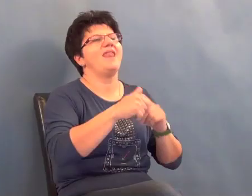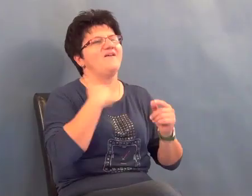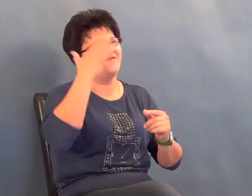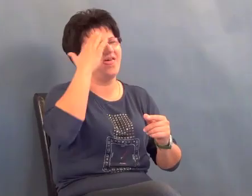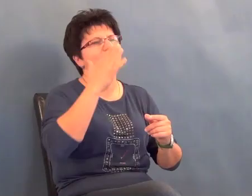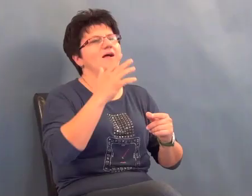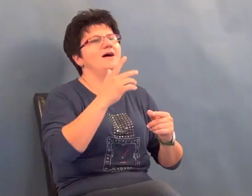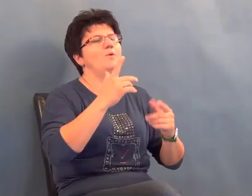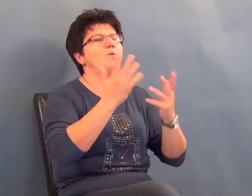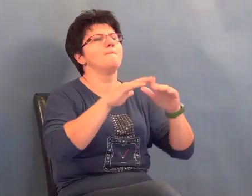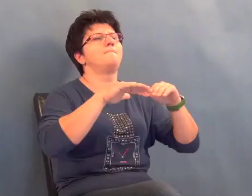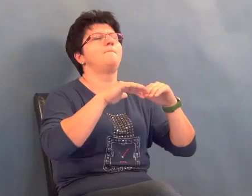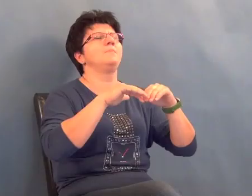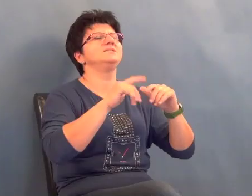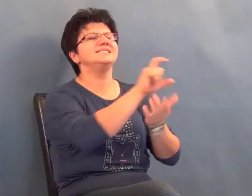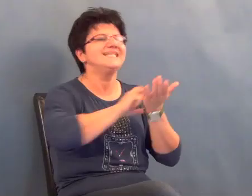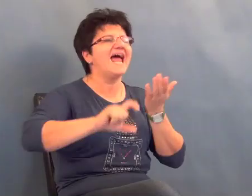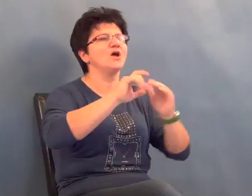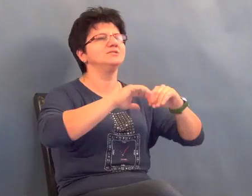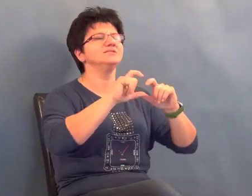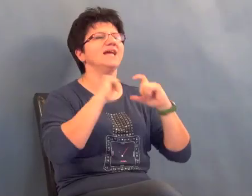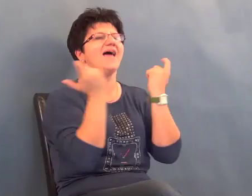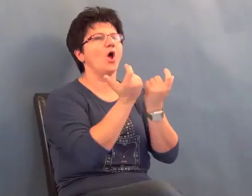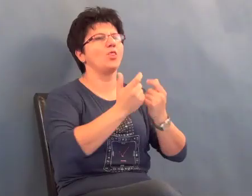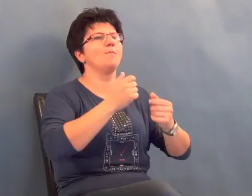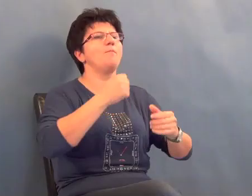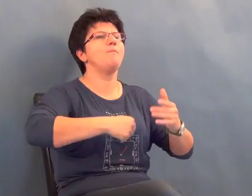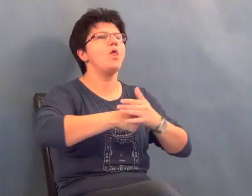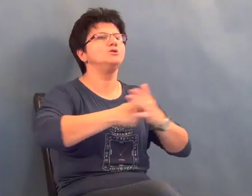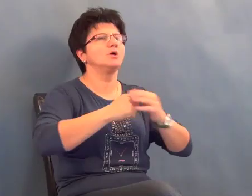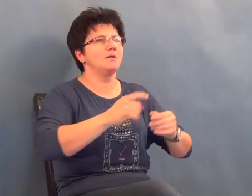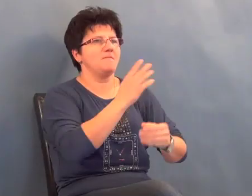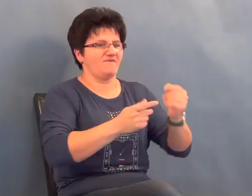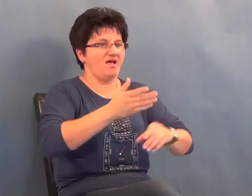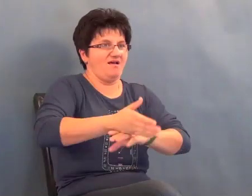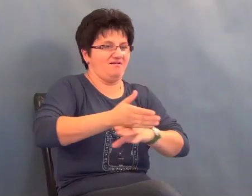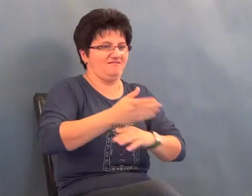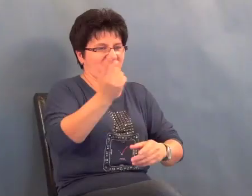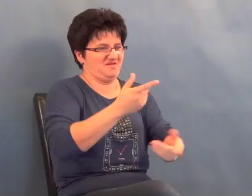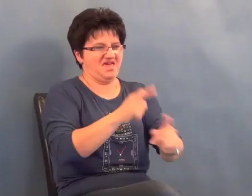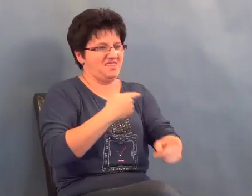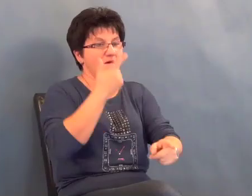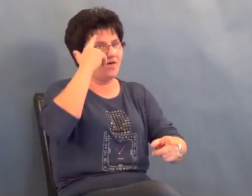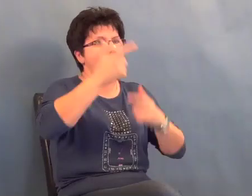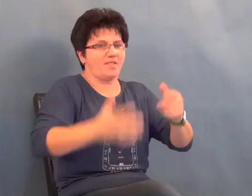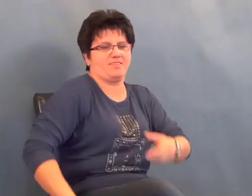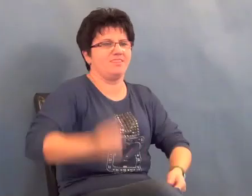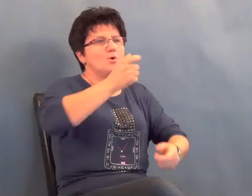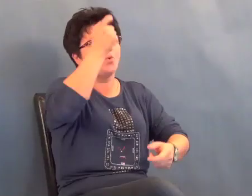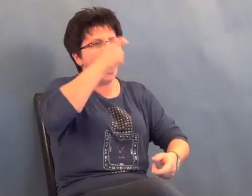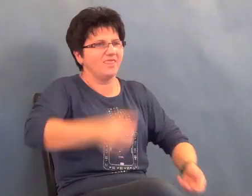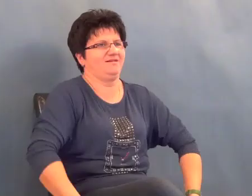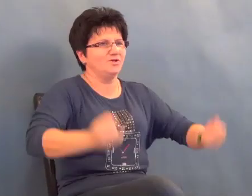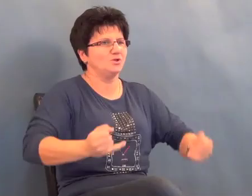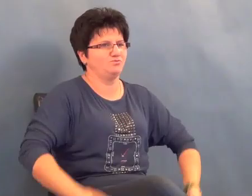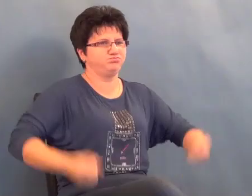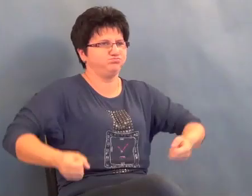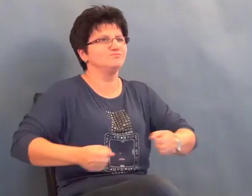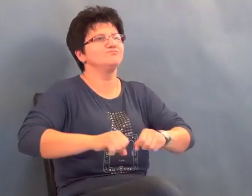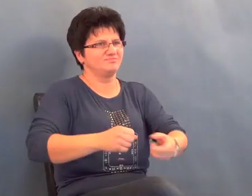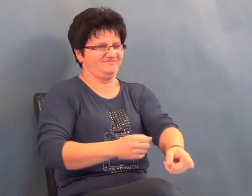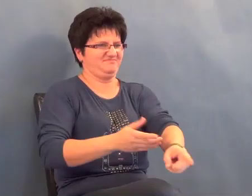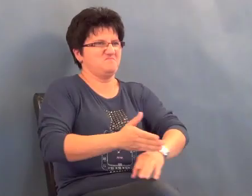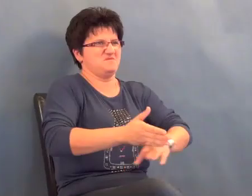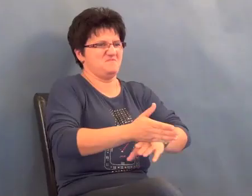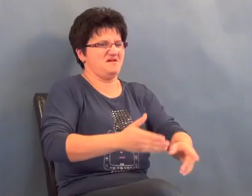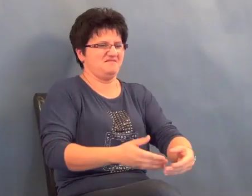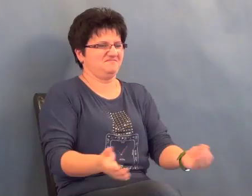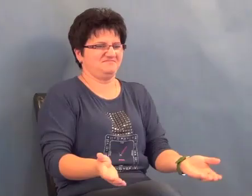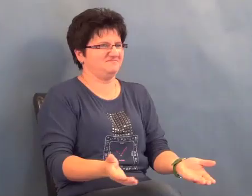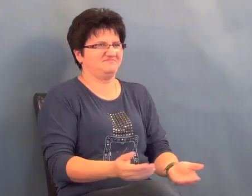Ale ja wiem, że na stadionie sportowym inni bawią się w piłowanie, wiem, że chuligani demontują krzesła i niszczą rzeczy piłując je.